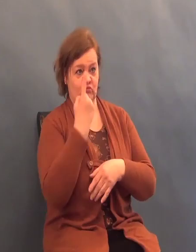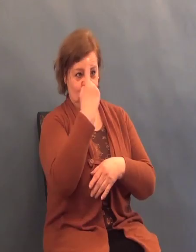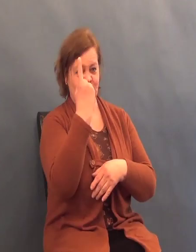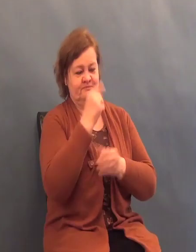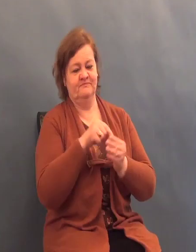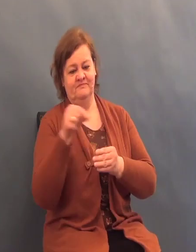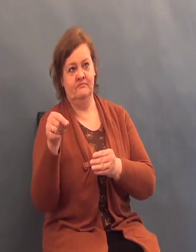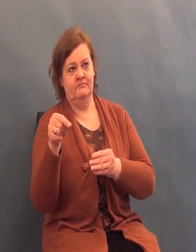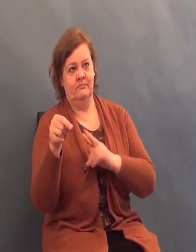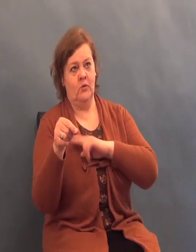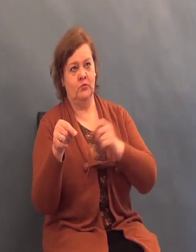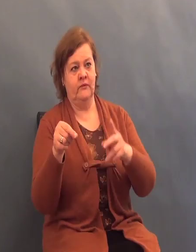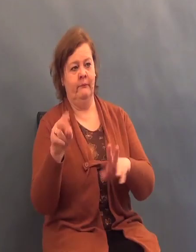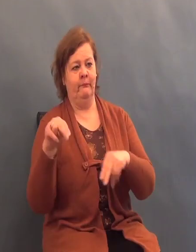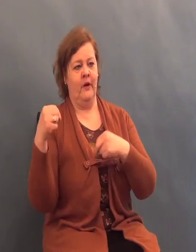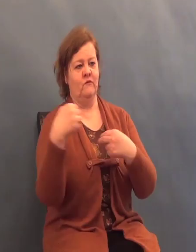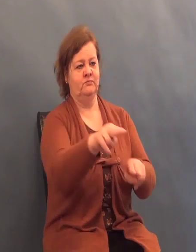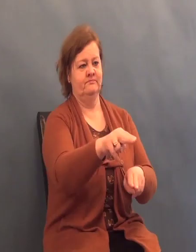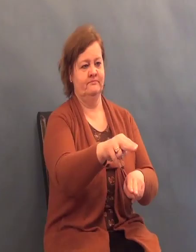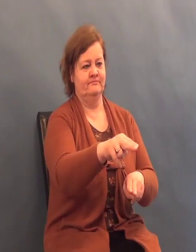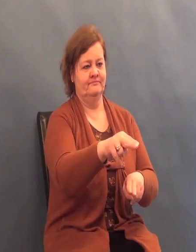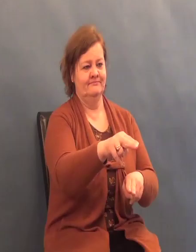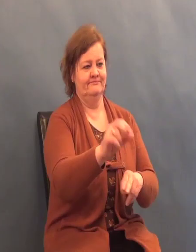Charlie bierze pieniądze, ale jednocześnie patrzy na policjanta, więc jednak je zwraca.